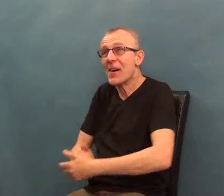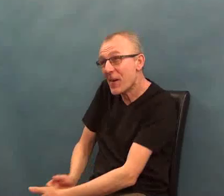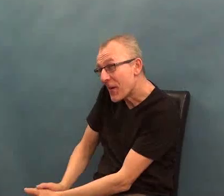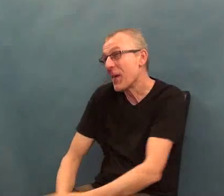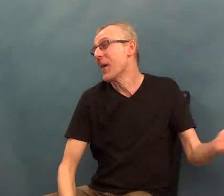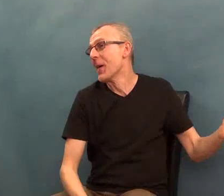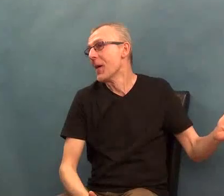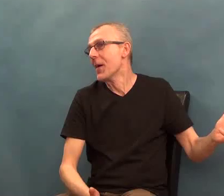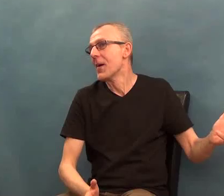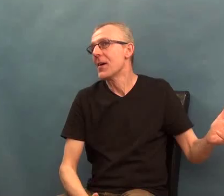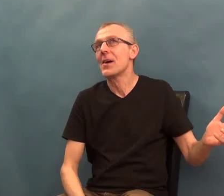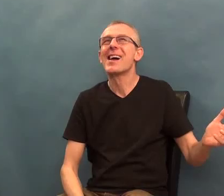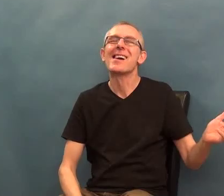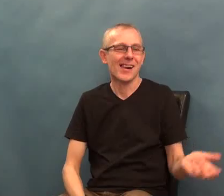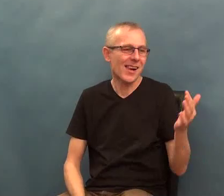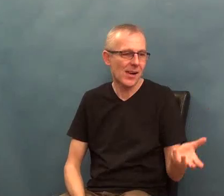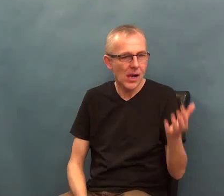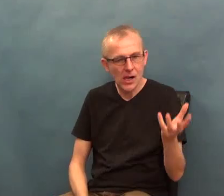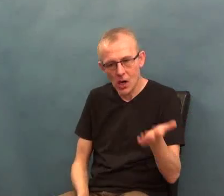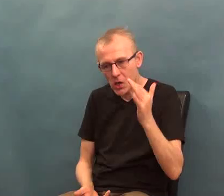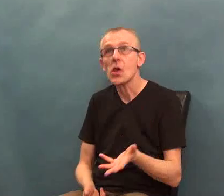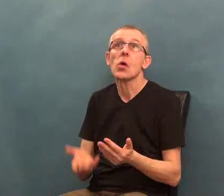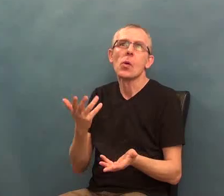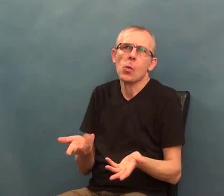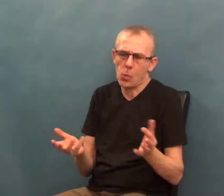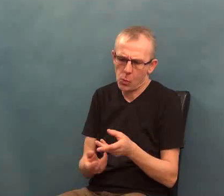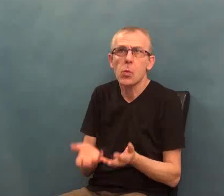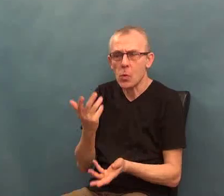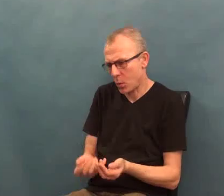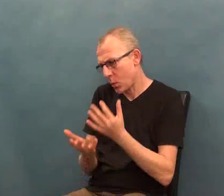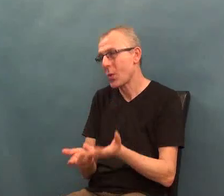Podnosi rękę, dotyka policjanta i udaje, że tylko bawił się kamieniem.